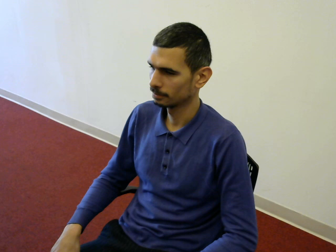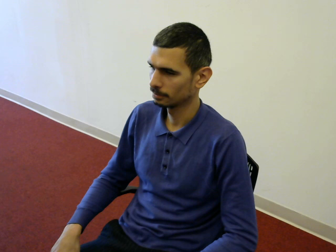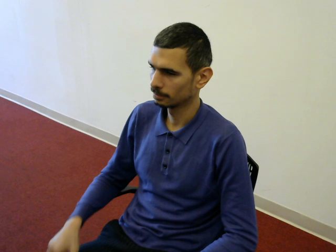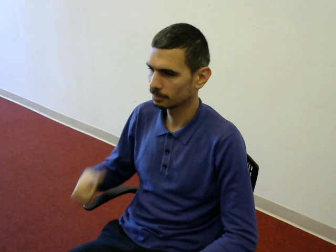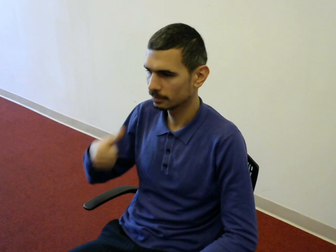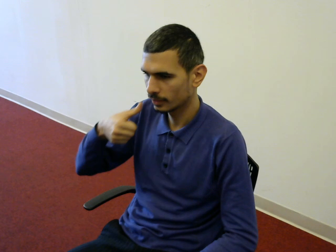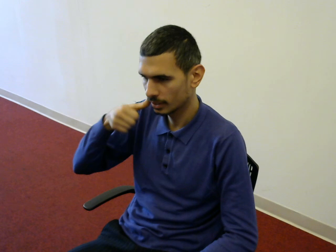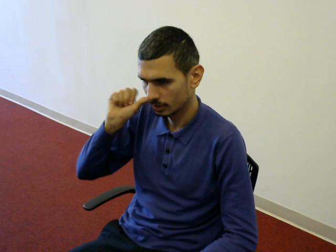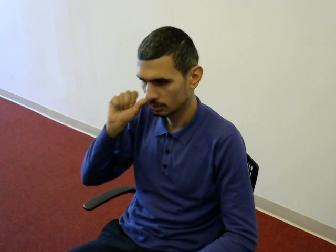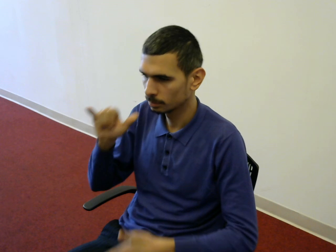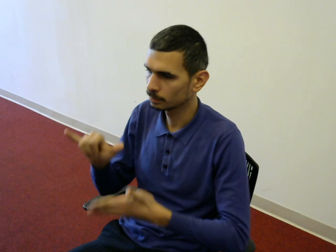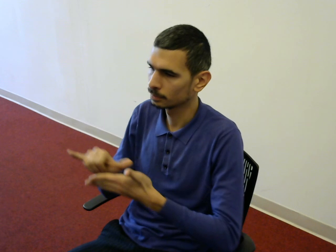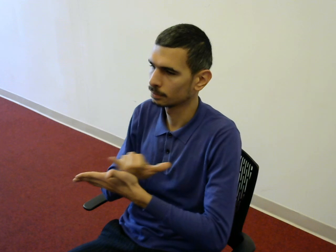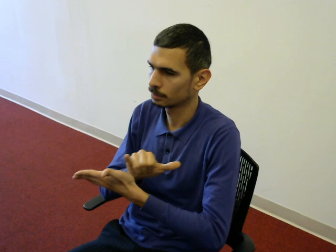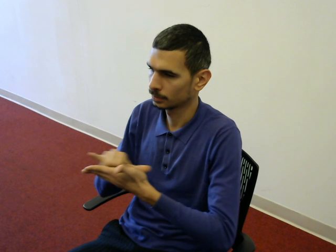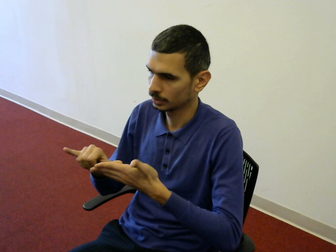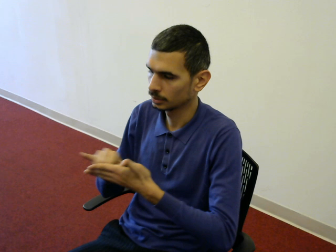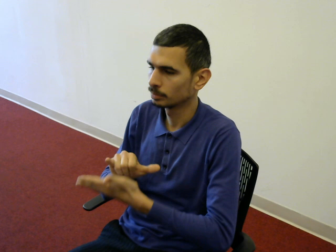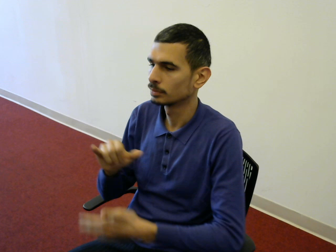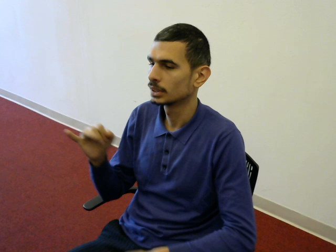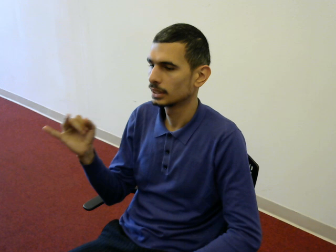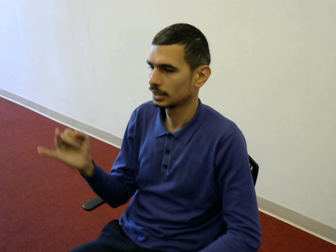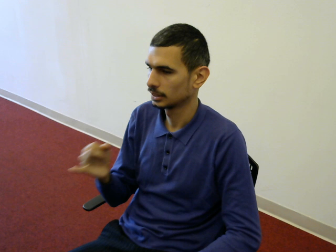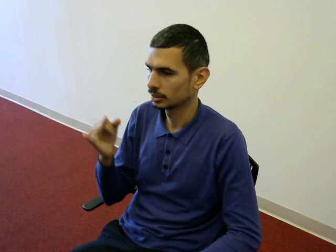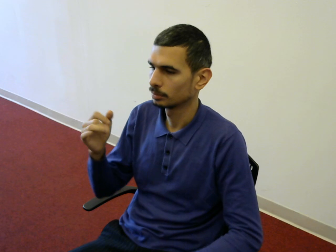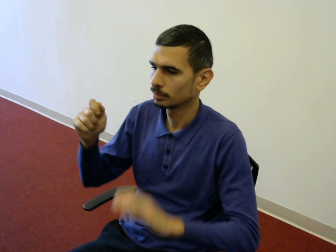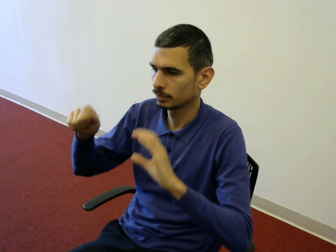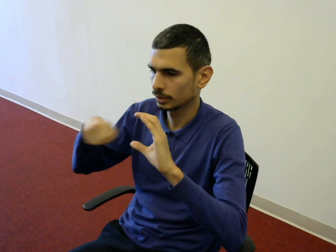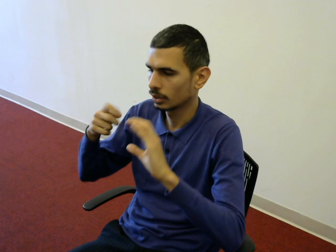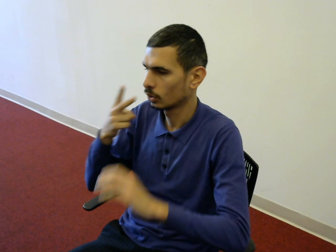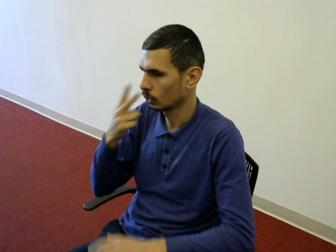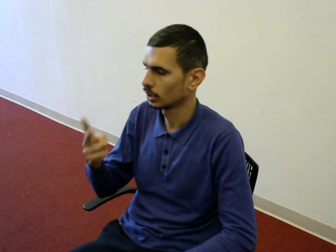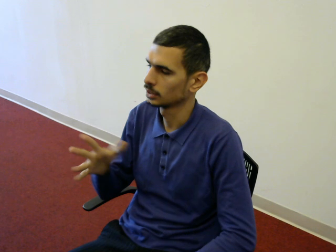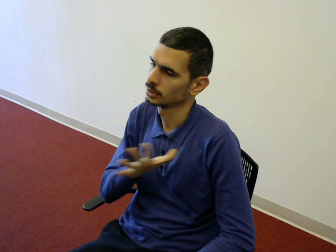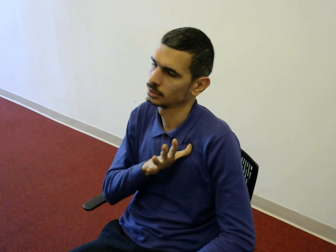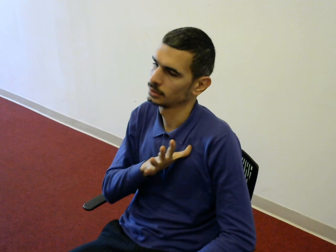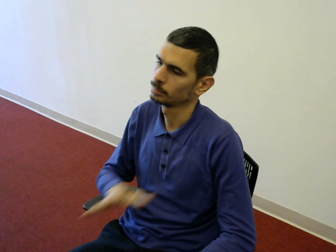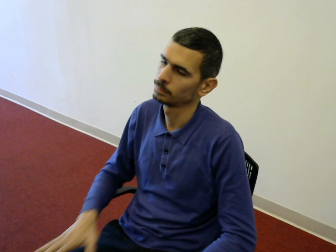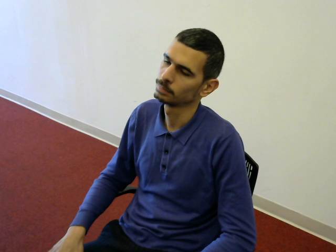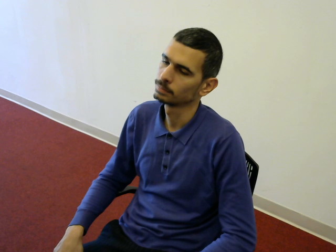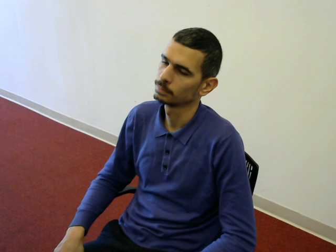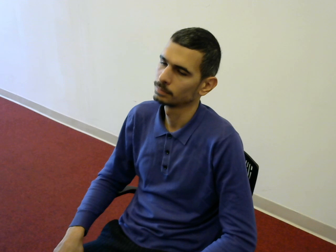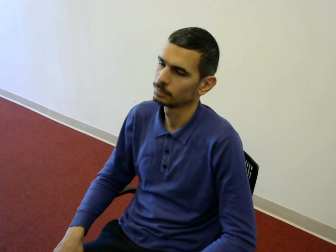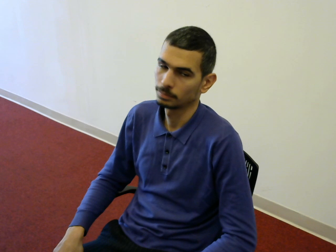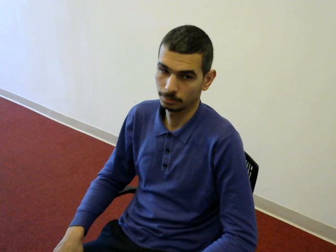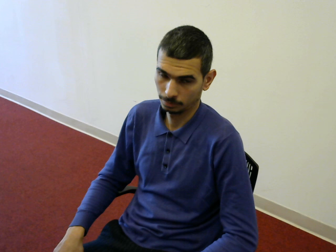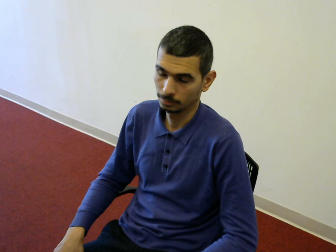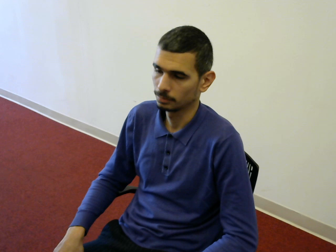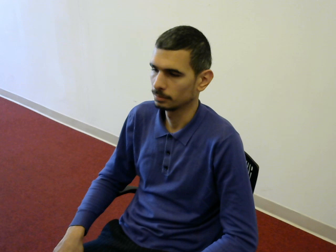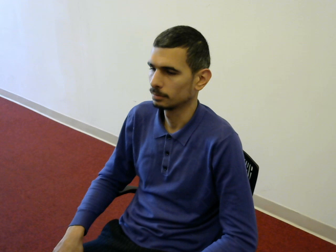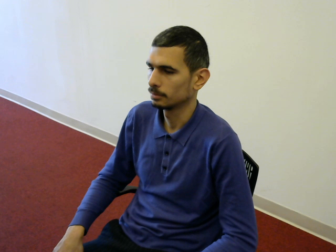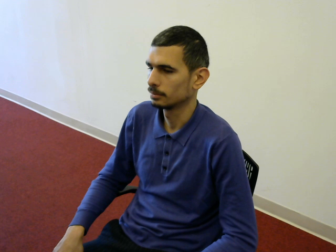Dünən YouTube da maraqlı videoya baxmışam